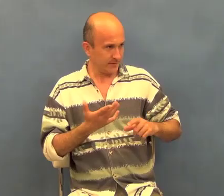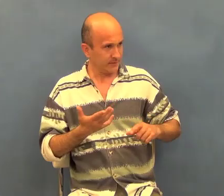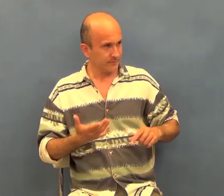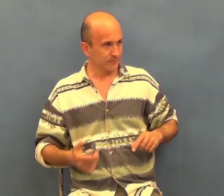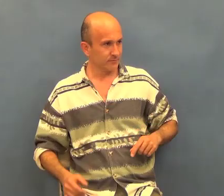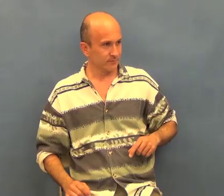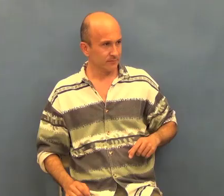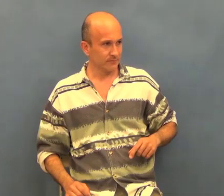Nie?